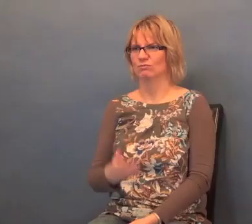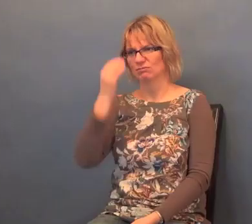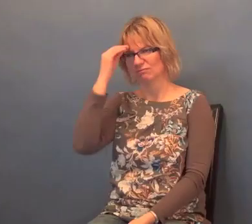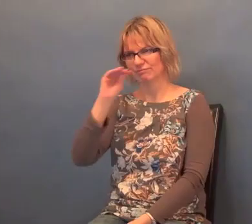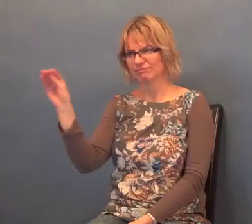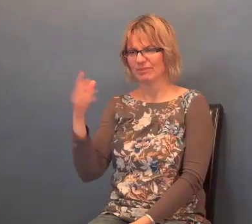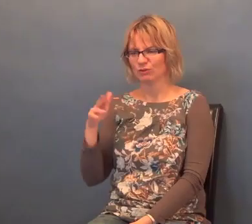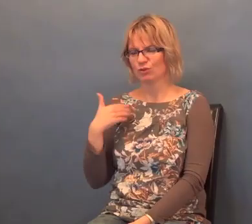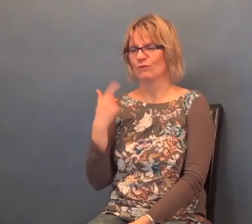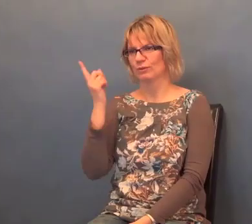Informuje, że jest niezdrowe.